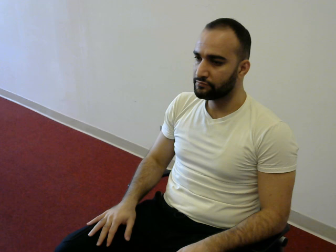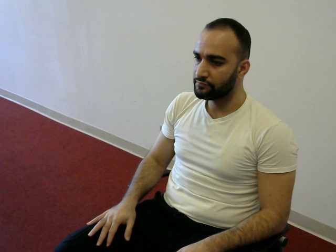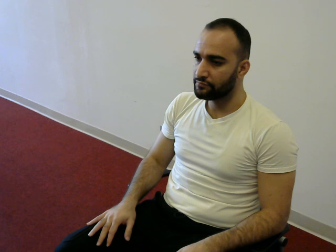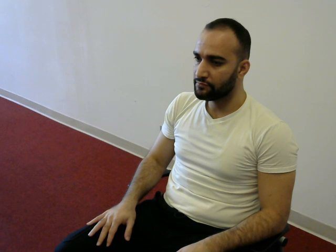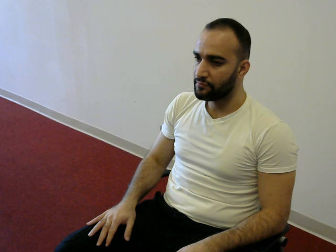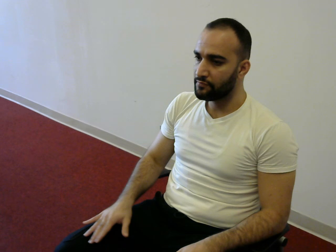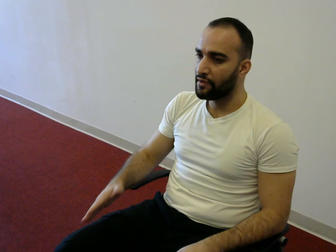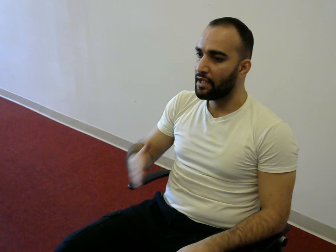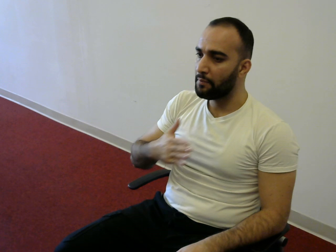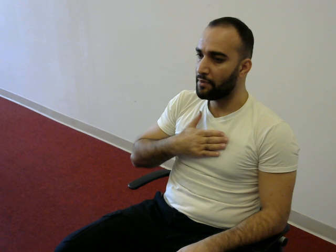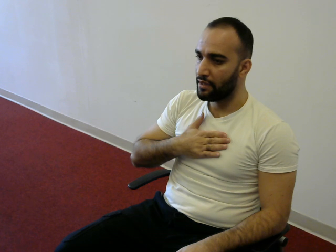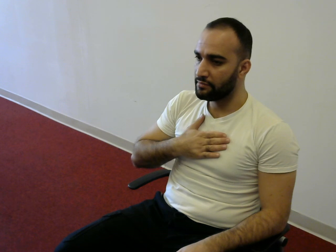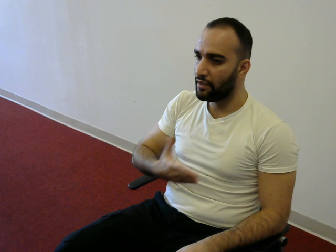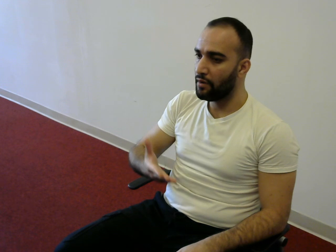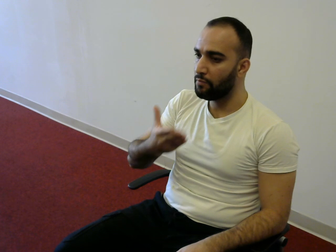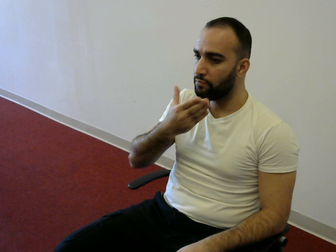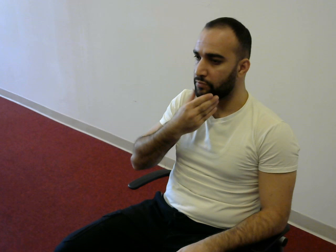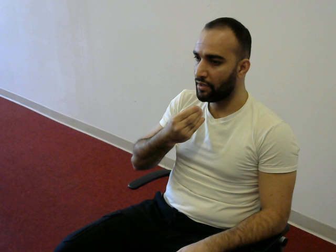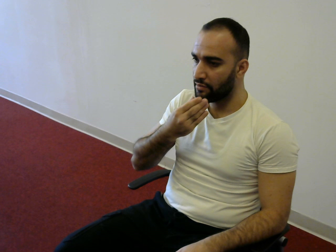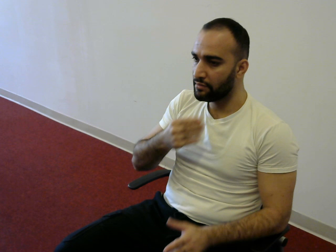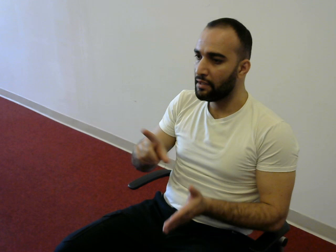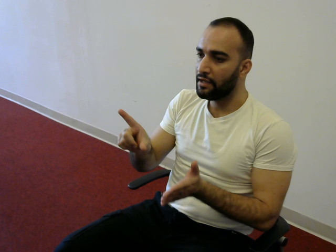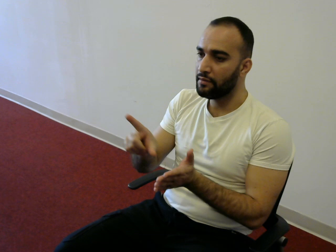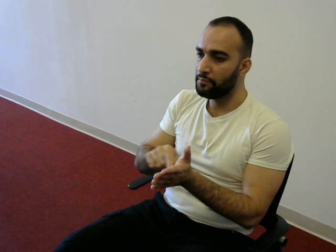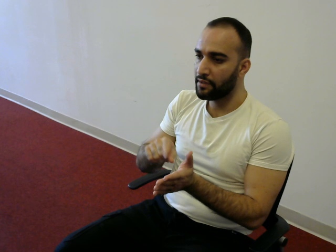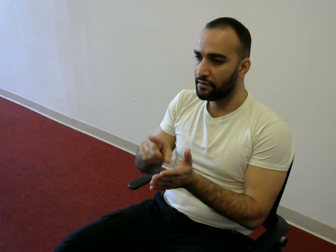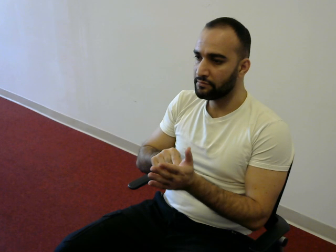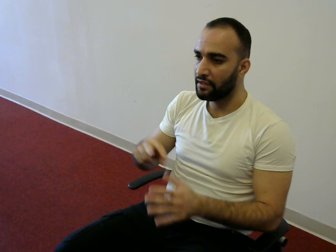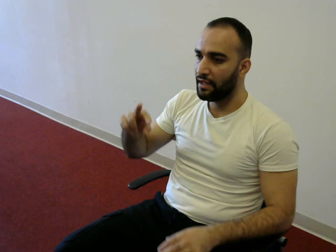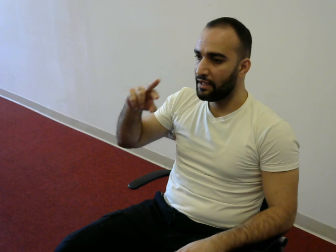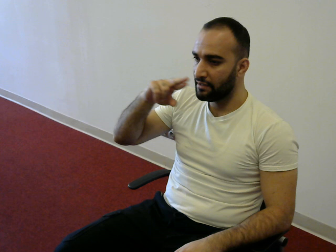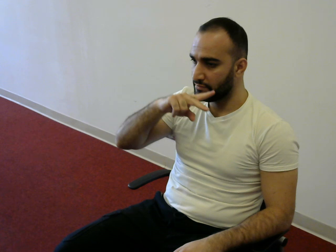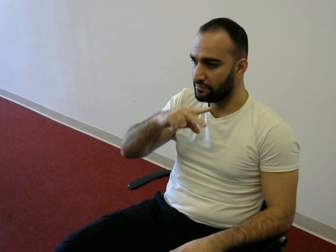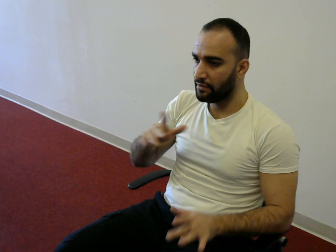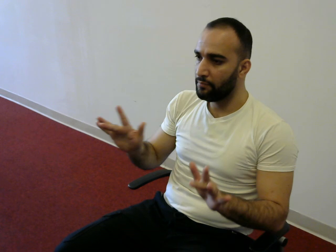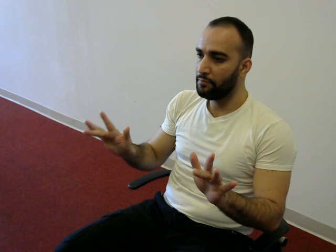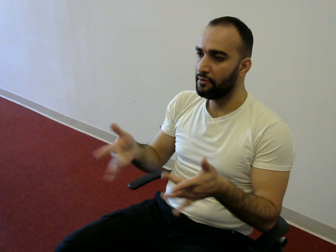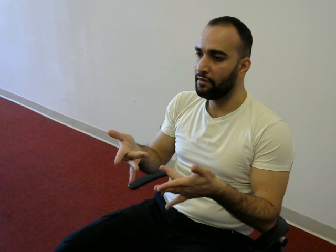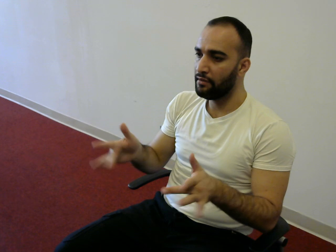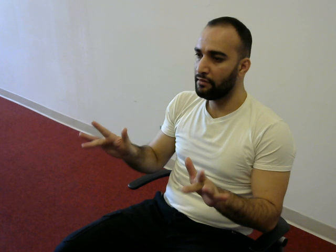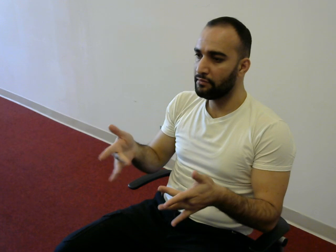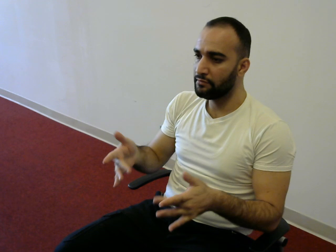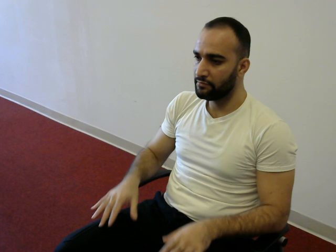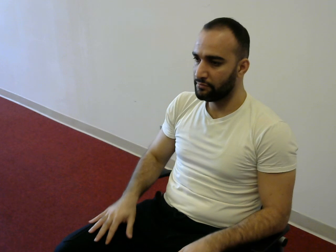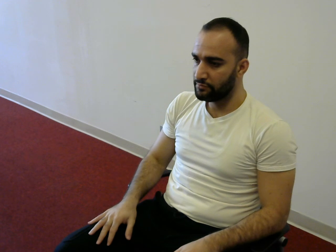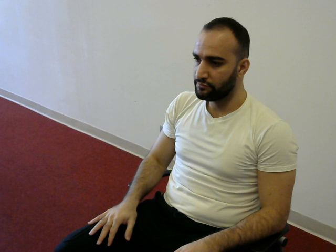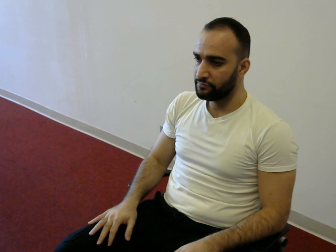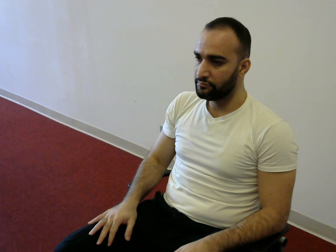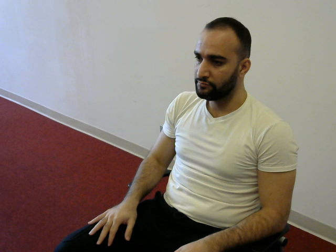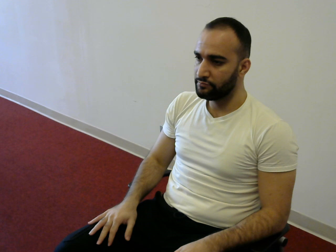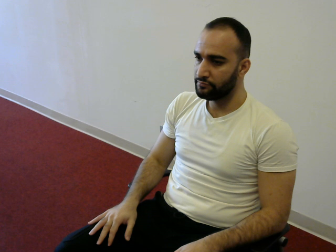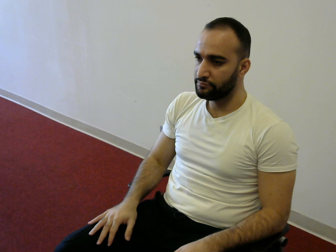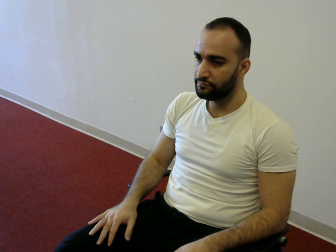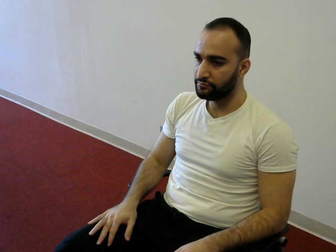Mənim babamın pensiyasını səhv hesablayıblar